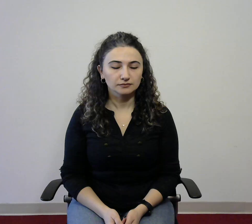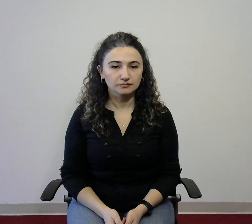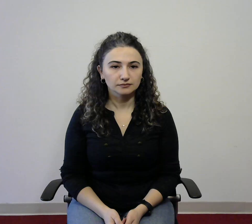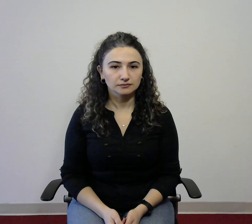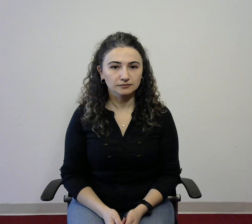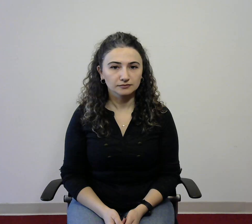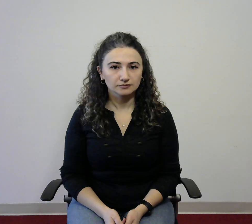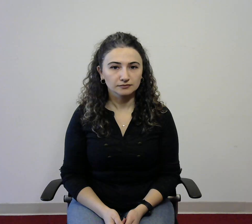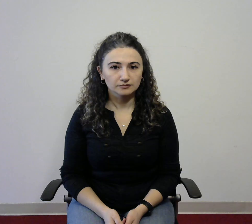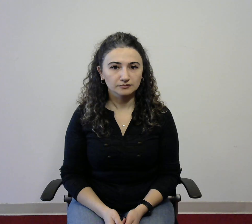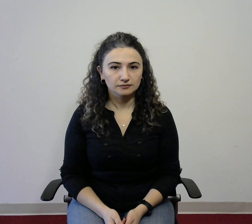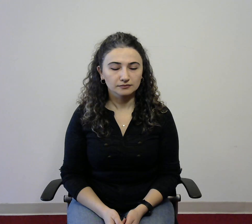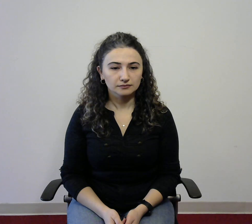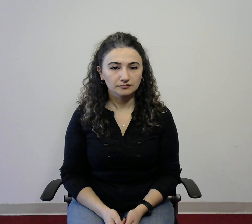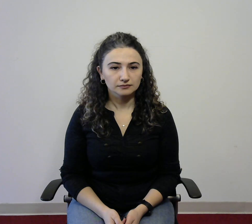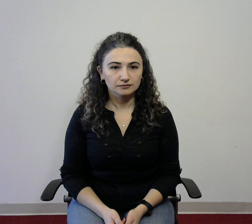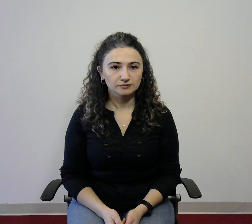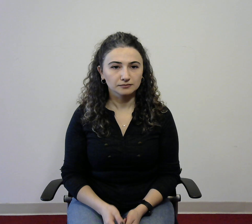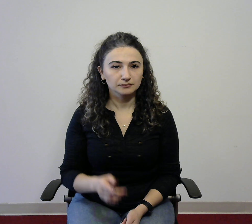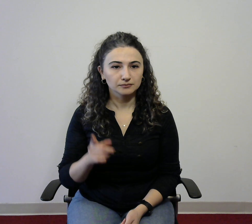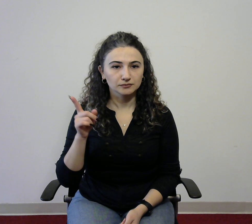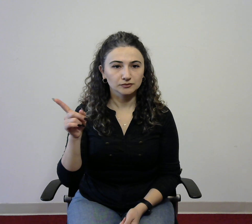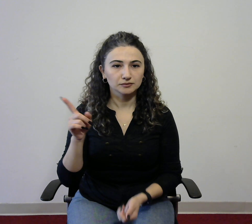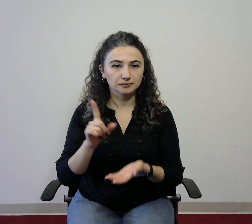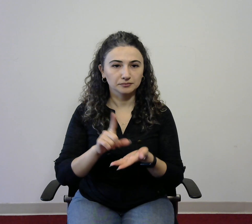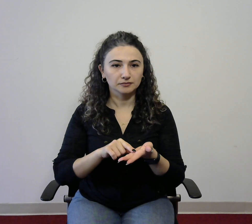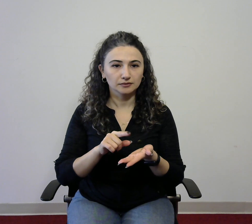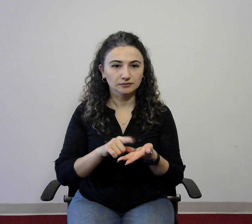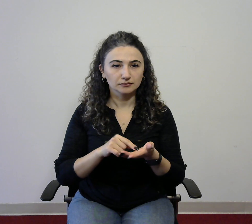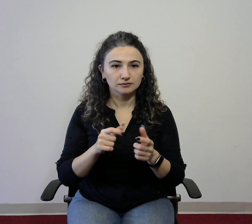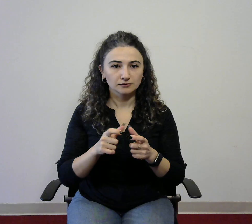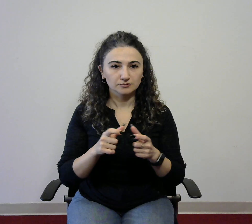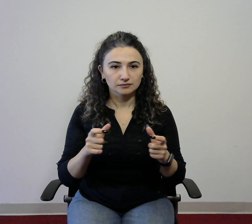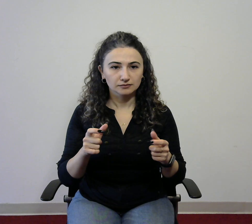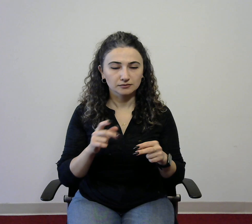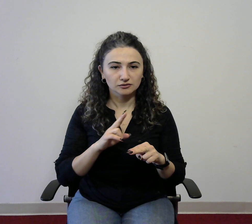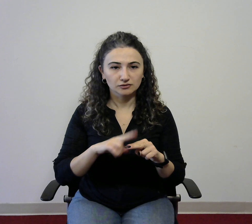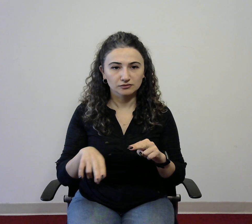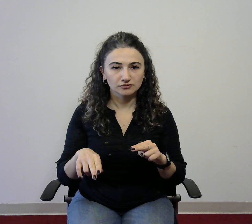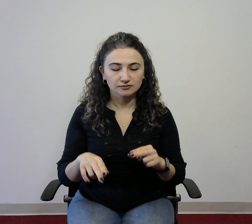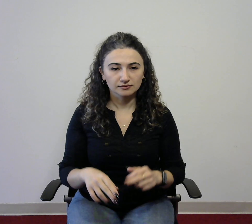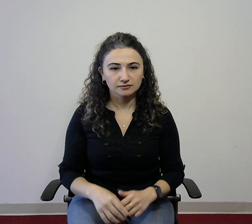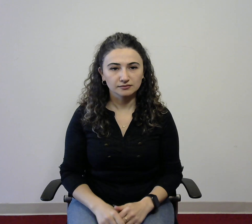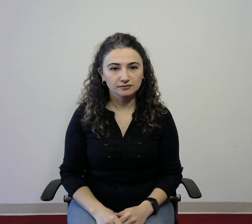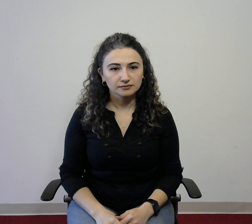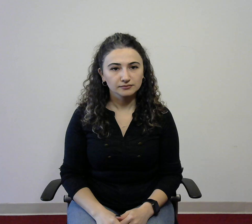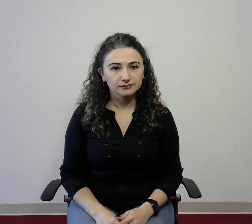O pensiya kartını itirib